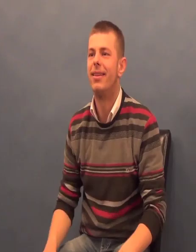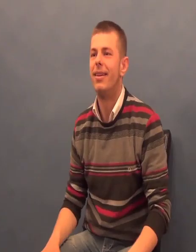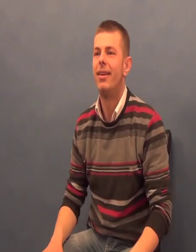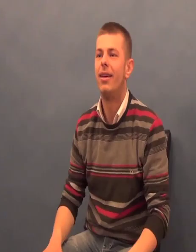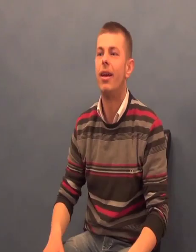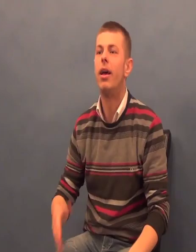Pies, tak.